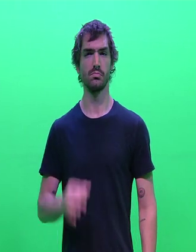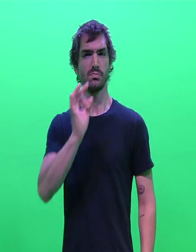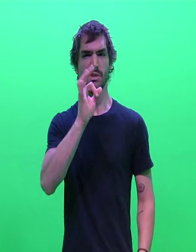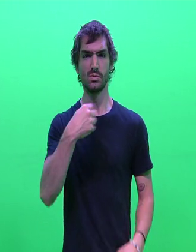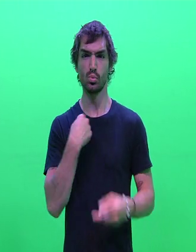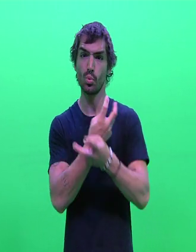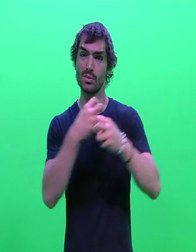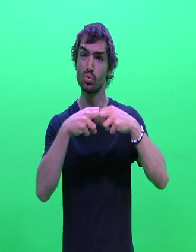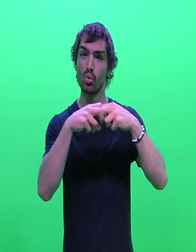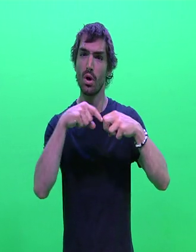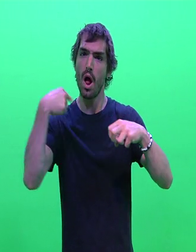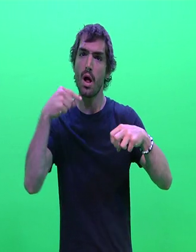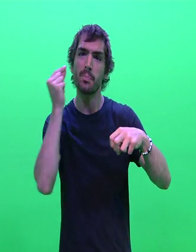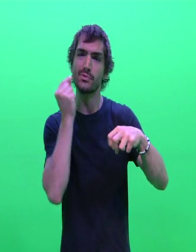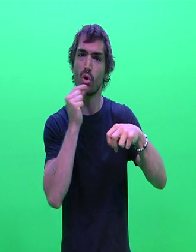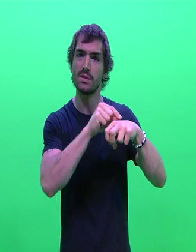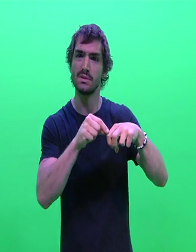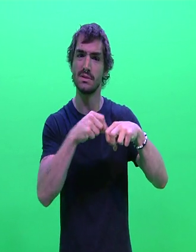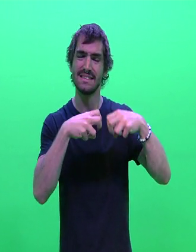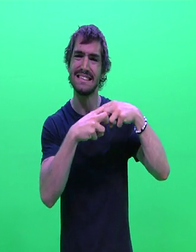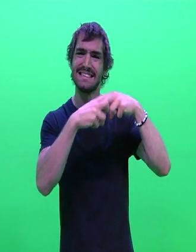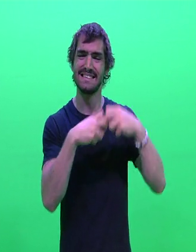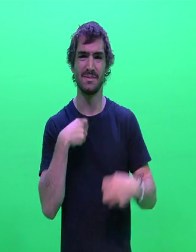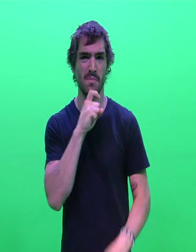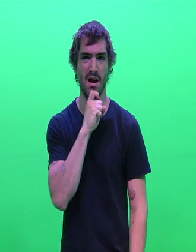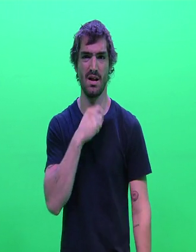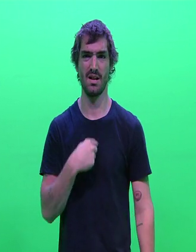Sí, tinc psoriasis a l'os i em costa moure'l, em fa mal.